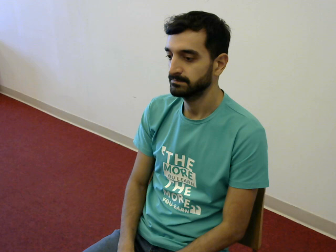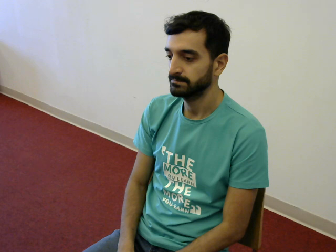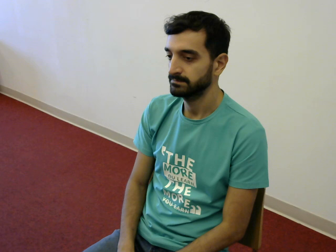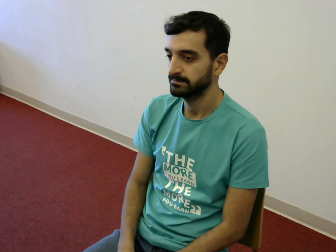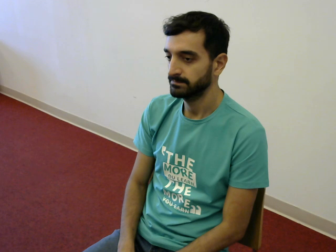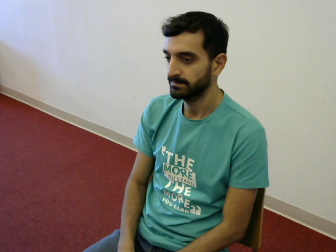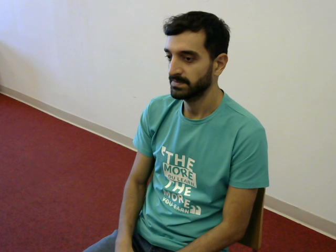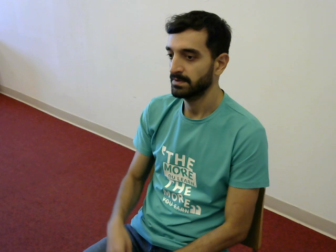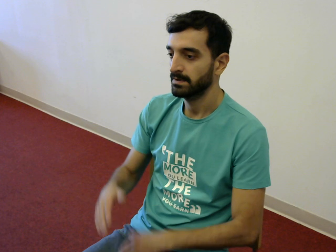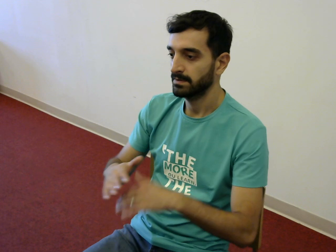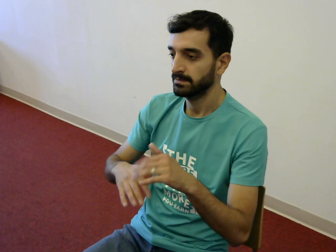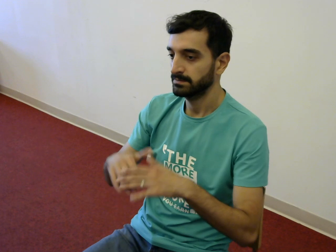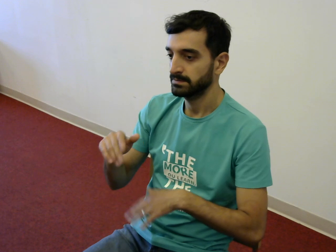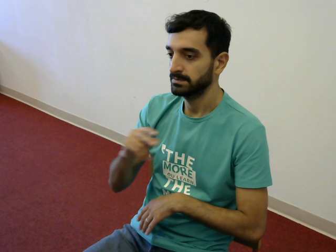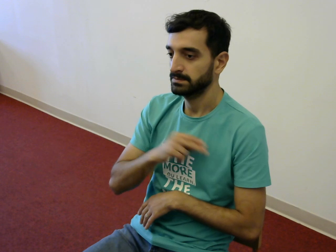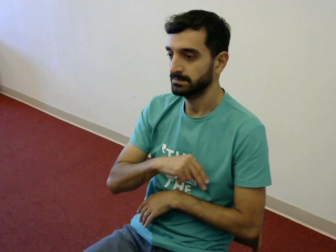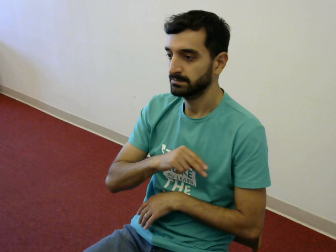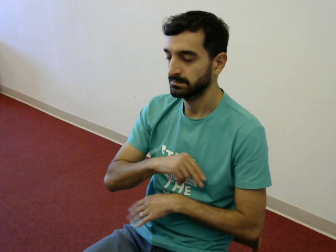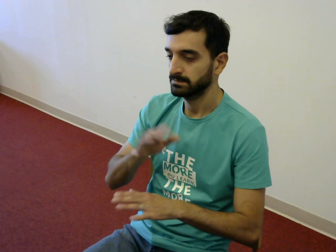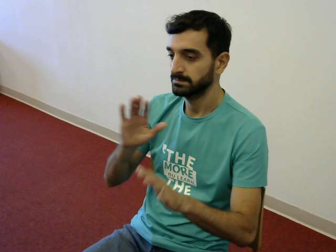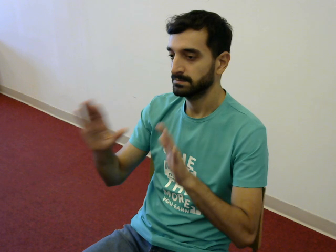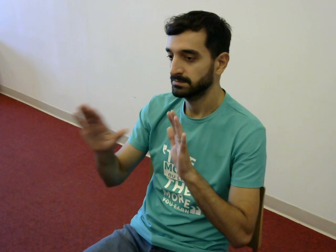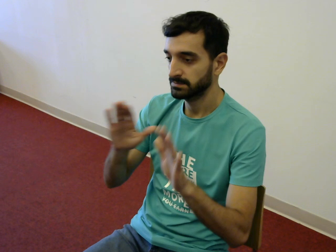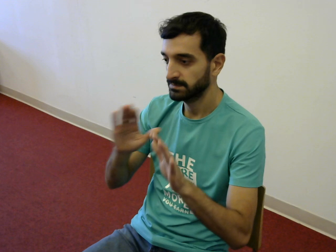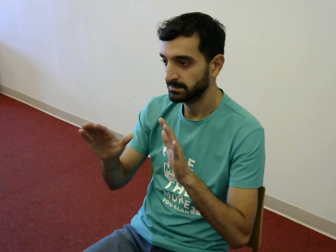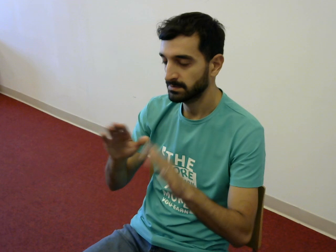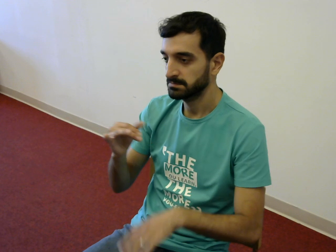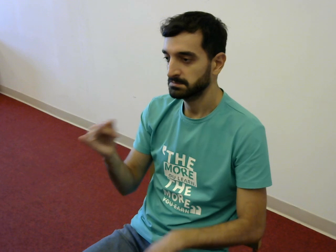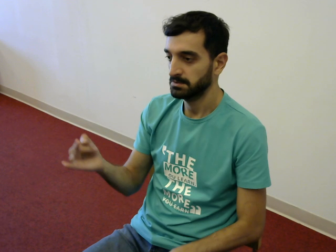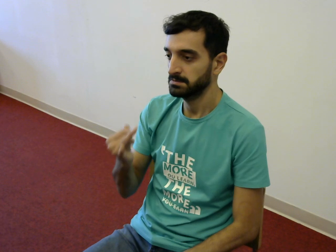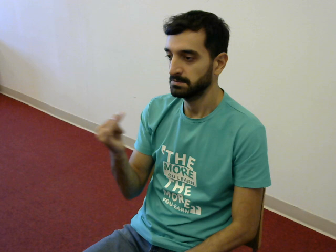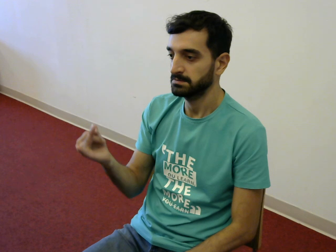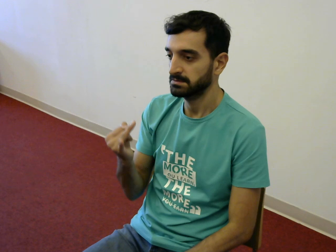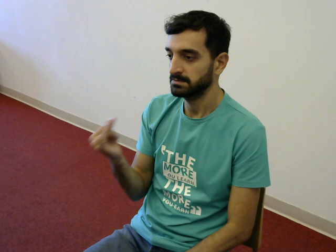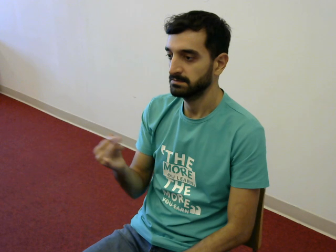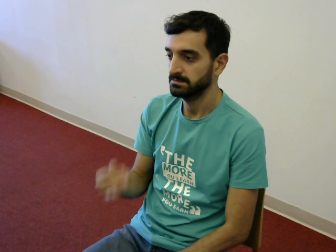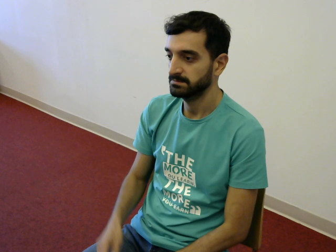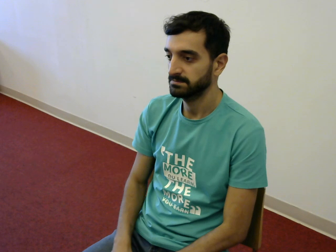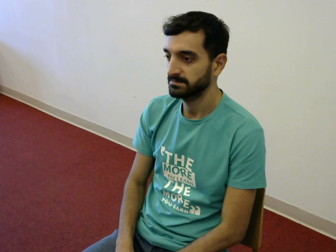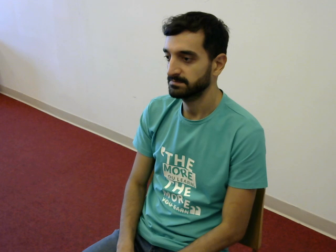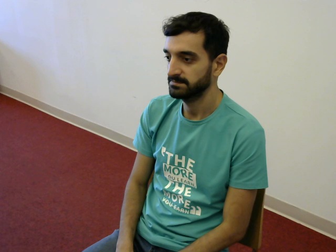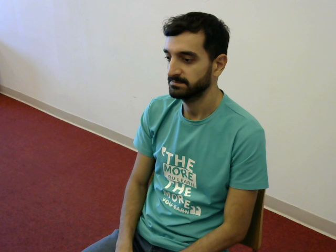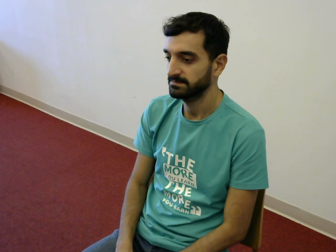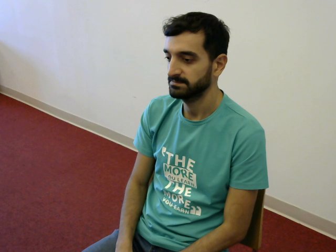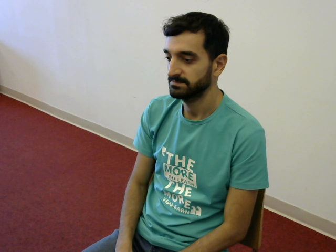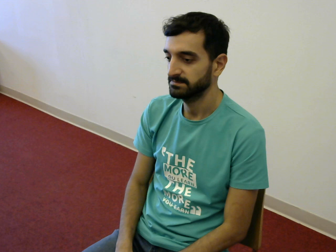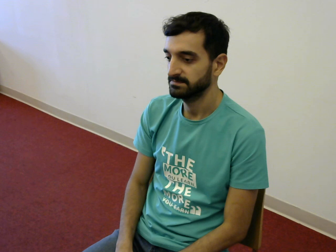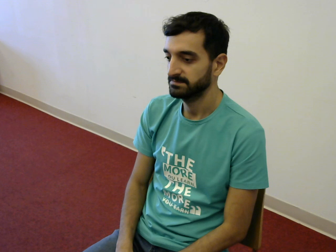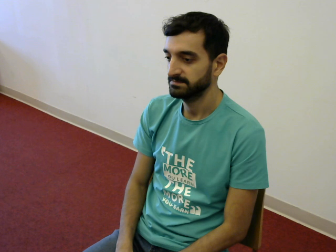Əl işləri sərgisi maraqlı idi